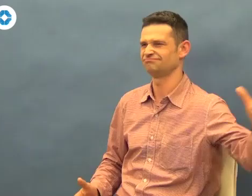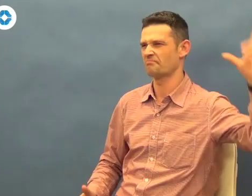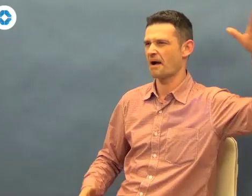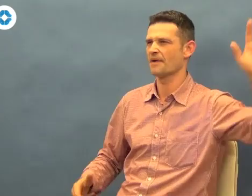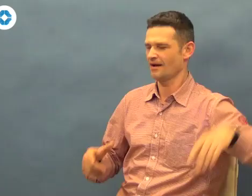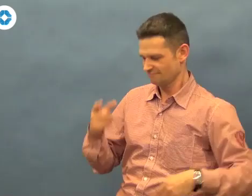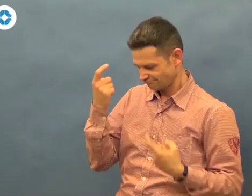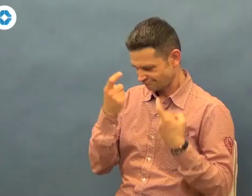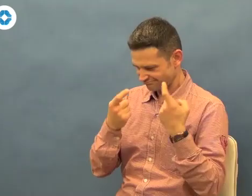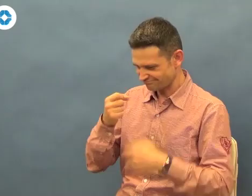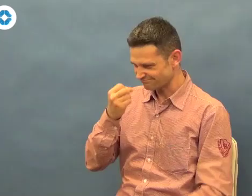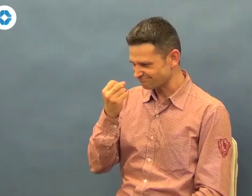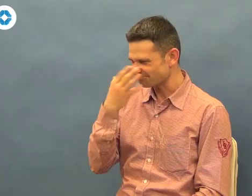Mężczyzna był rozczarowany, że zostały mu tylko dwa kosze.